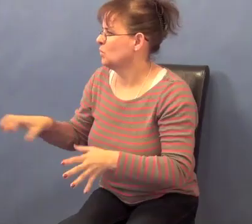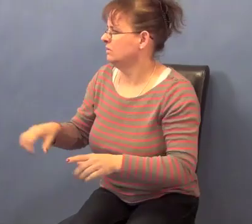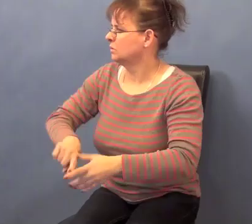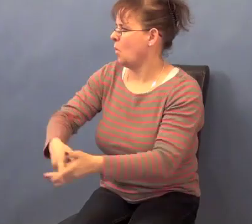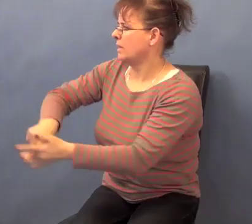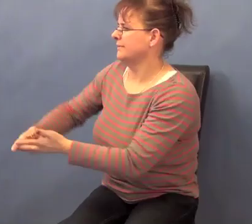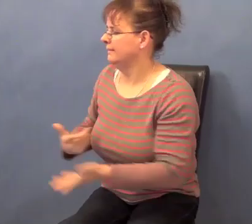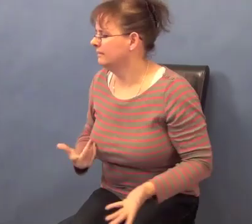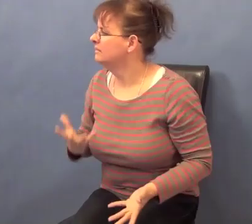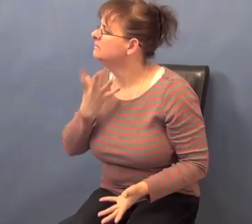Ukradli, zostały dziury w ziemi.